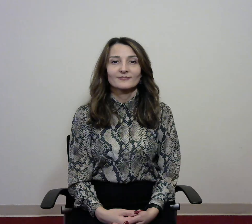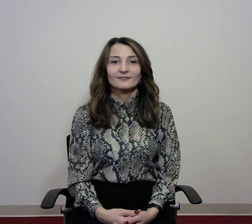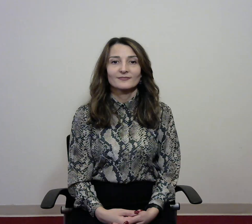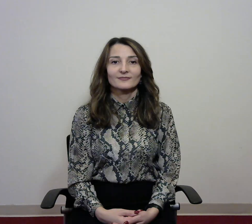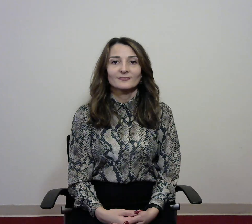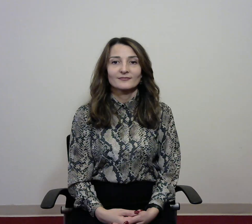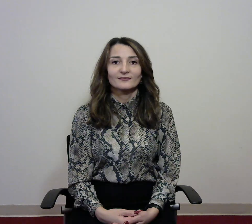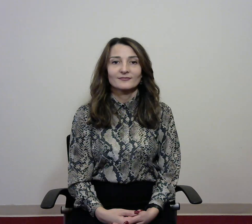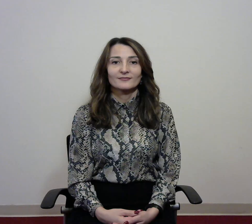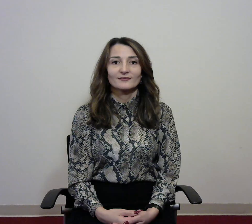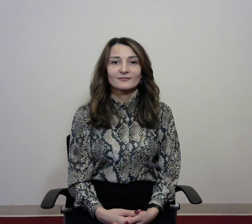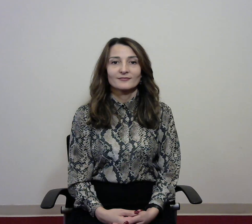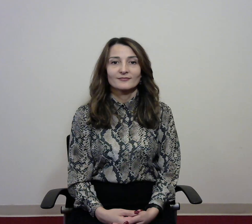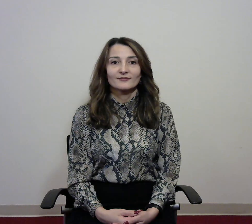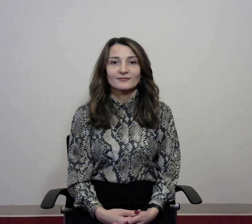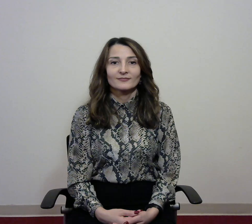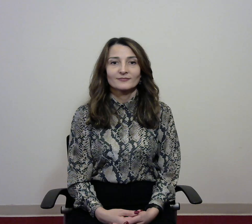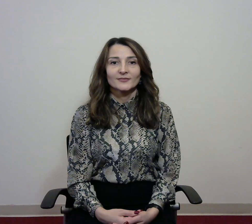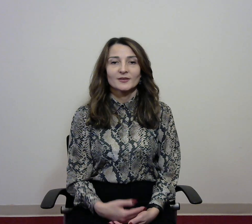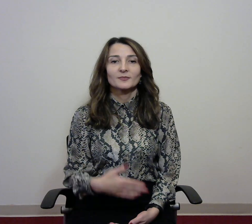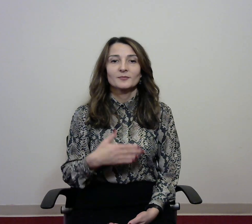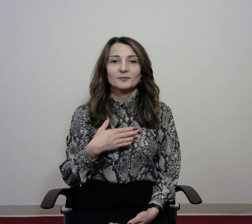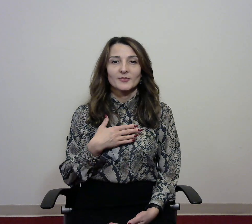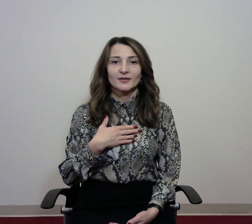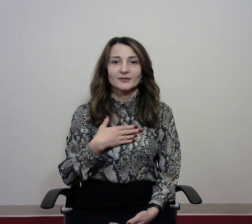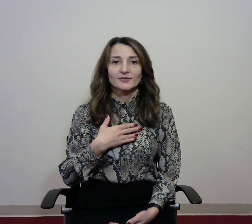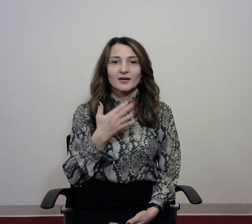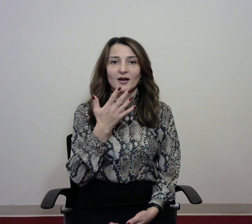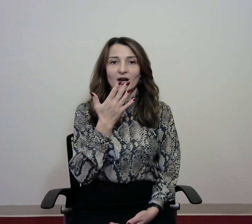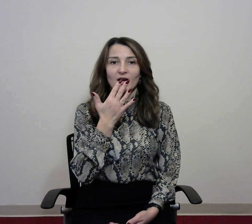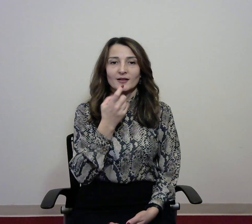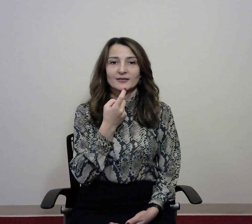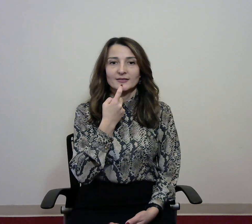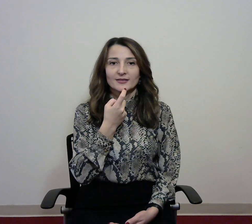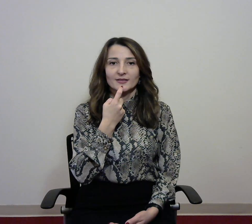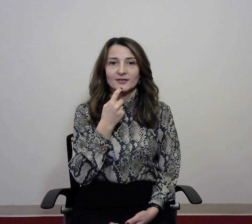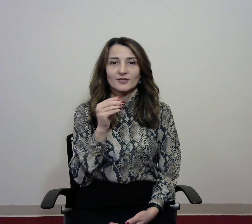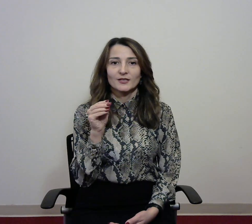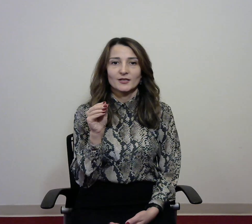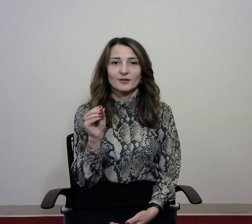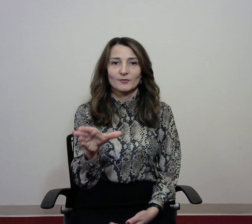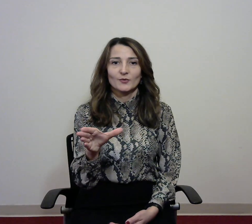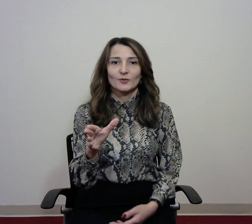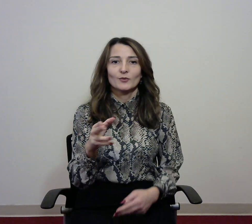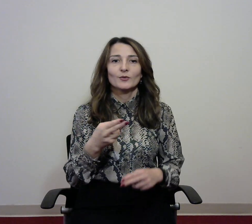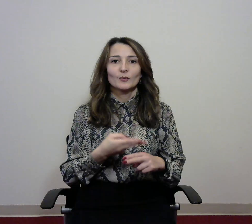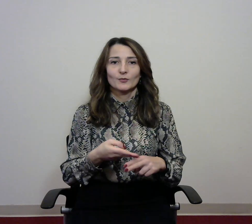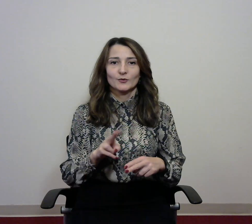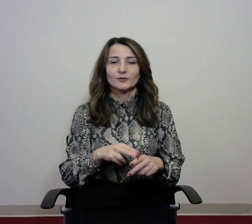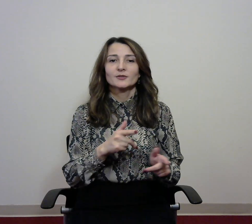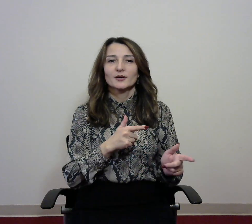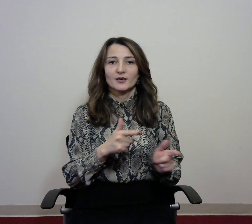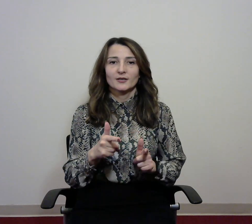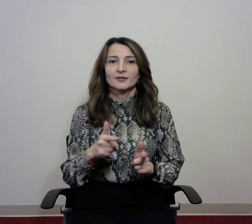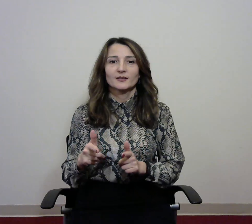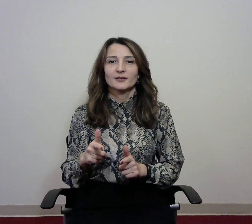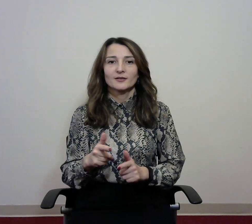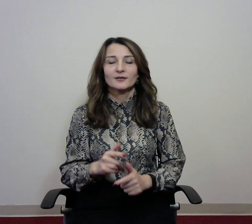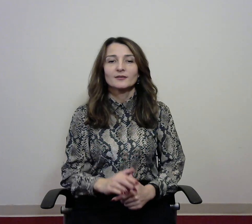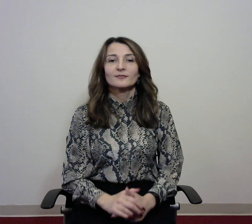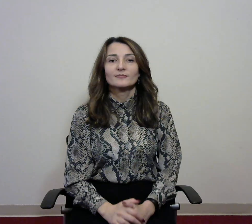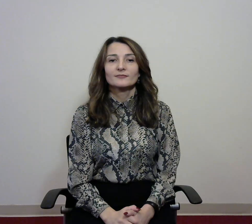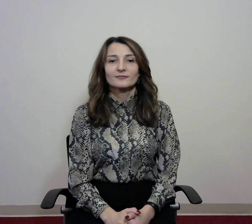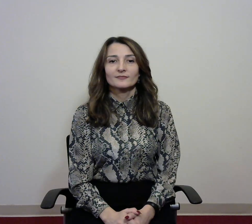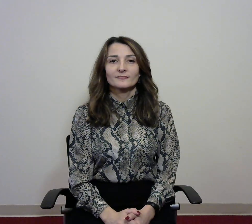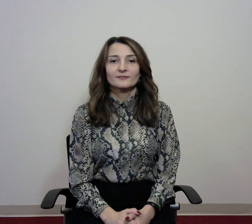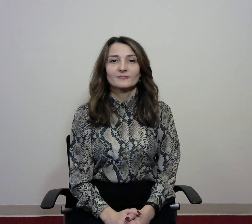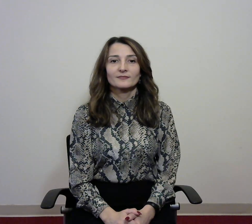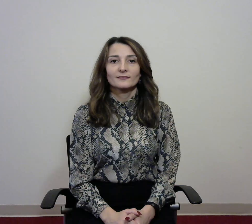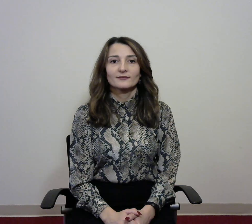Mən xarici dil diplom üçün hazırlaşıram